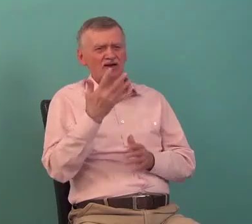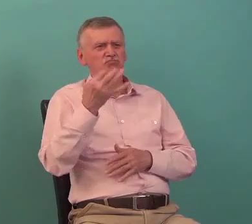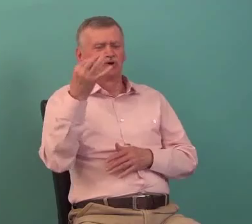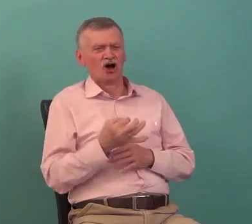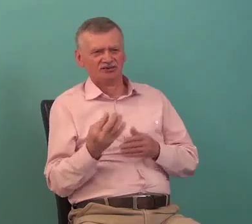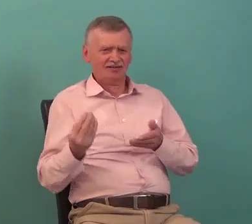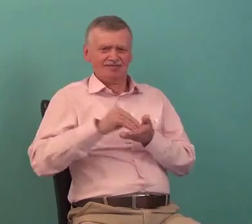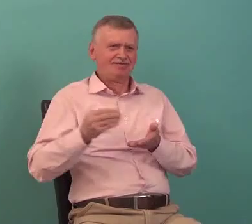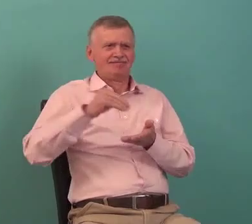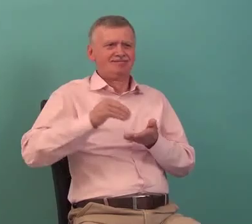Zyskuję na tym.